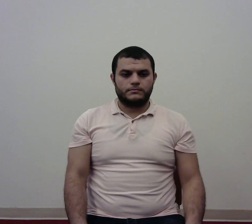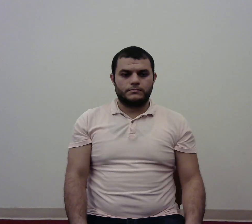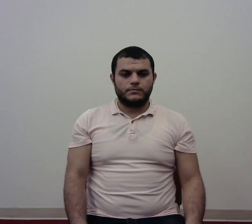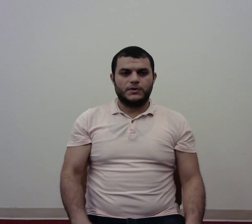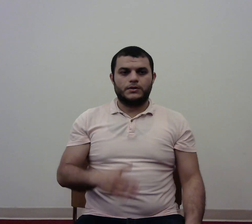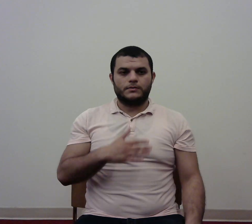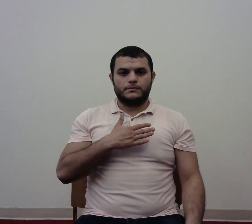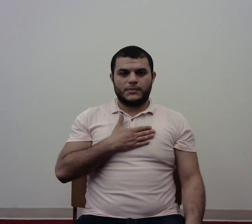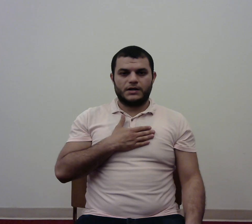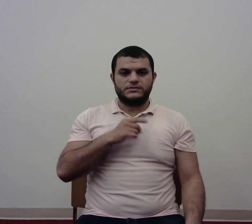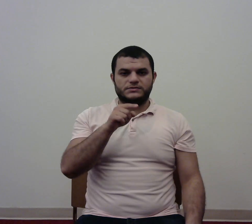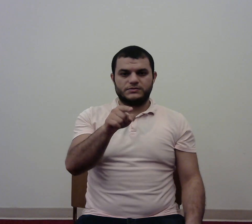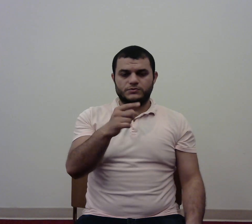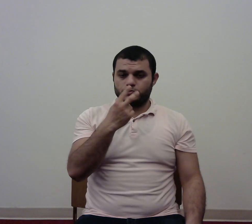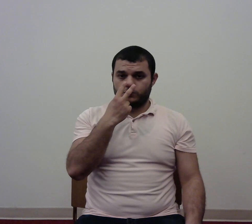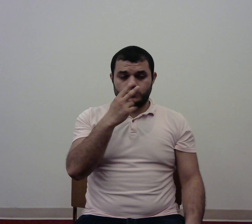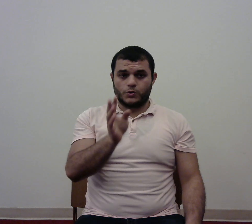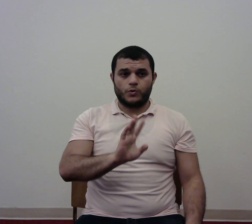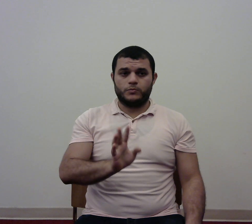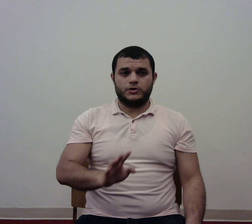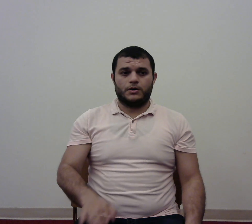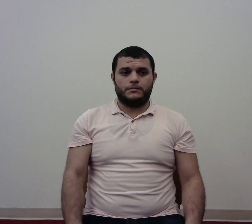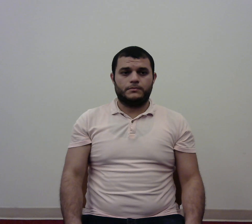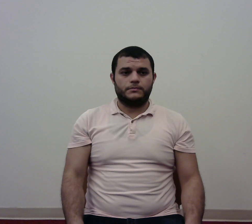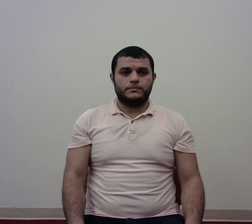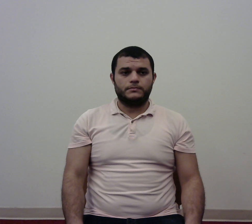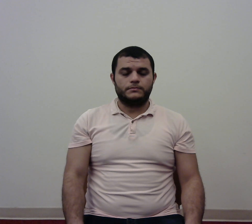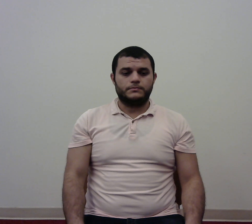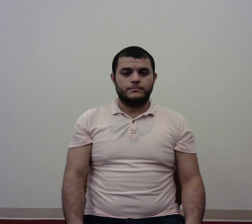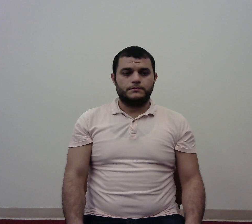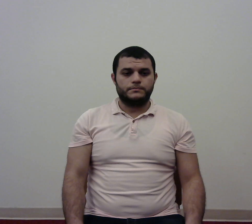Mən sizi görmürəm